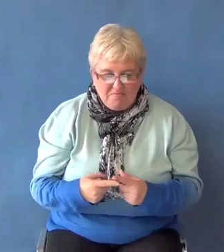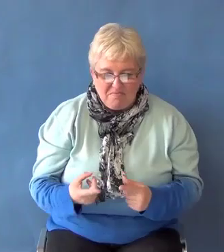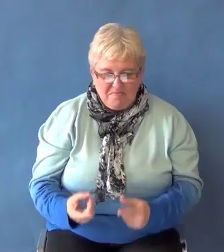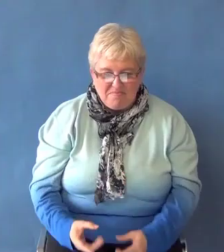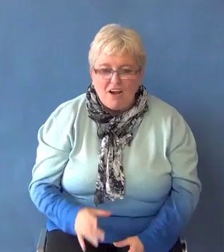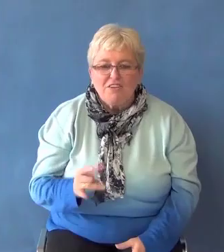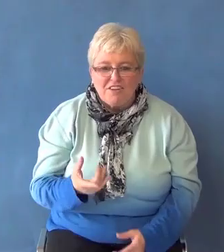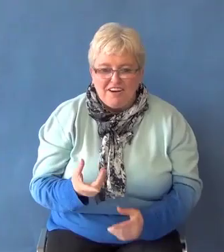Nie pasuje.